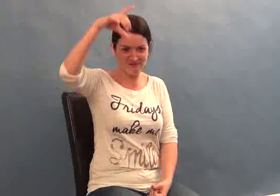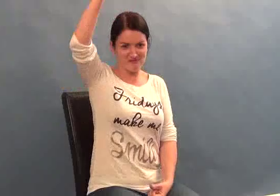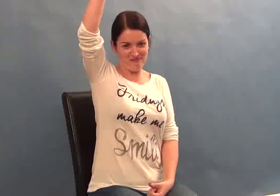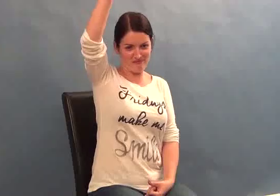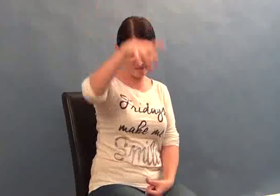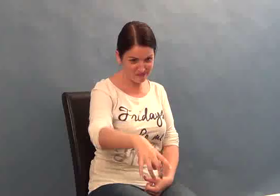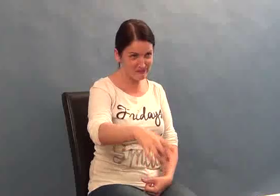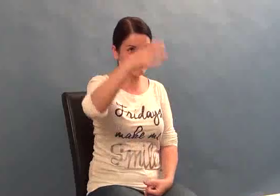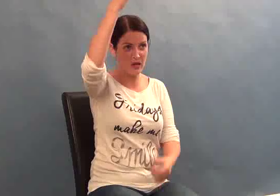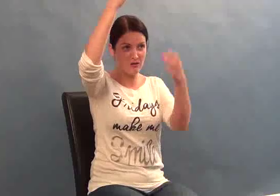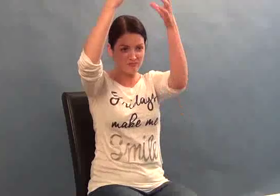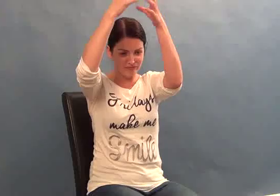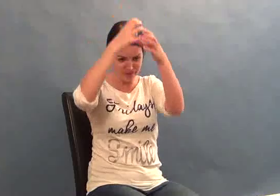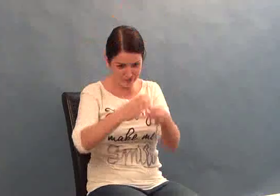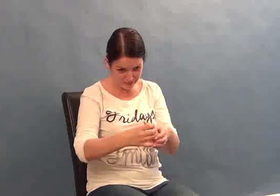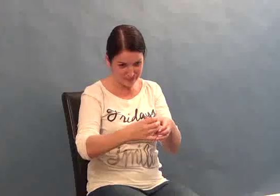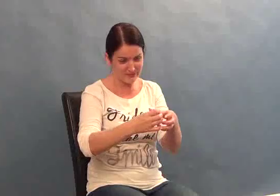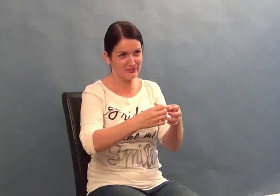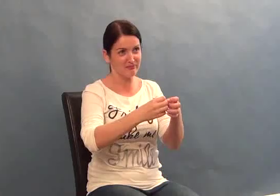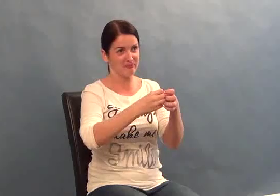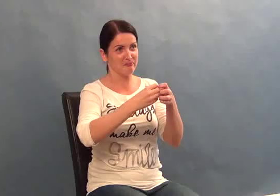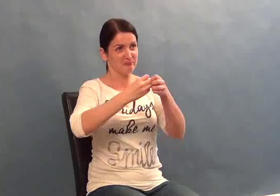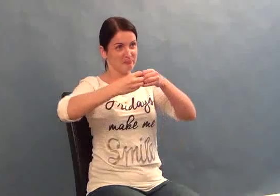Wrzuciła do rynny.